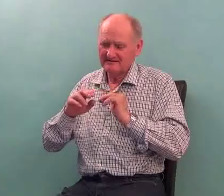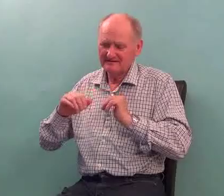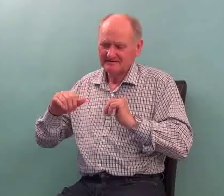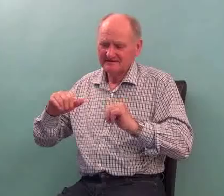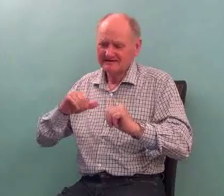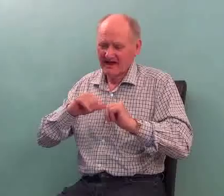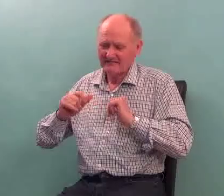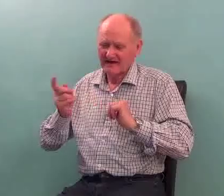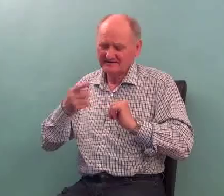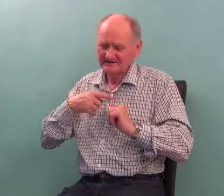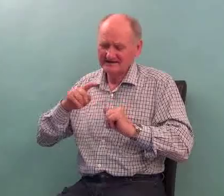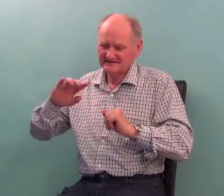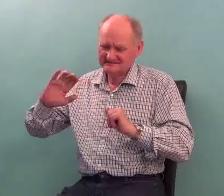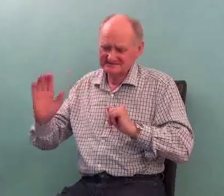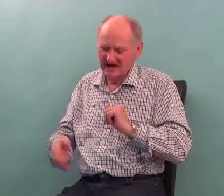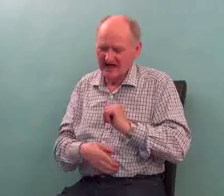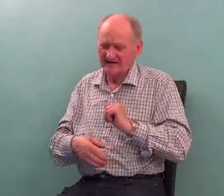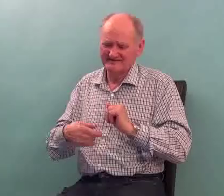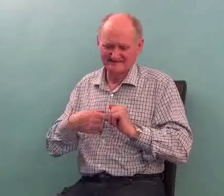Kierownik powiedział mi, że źle.